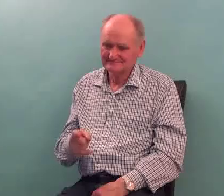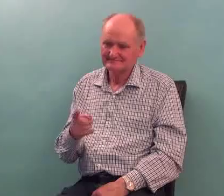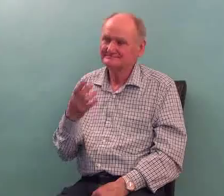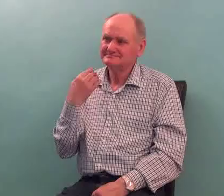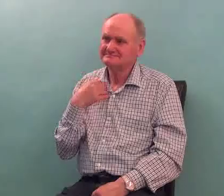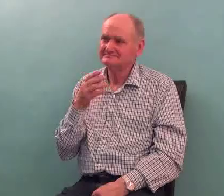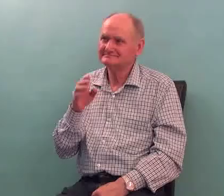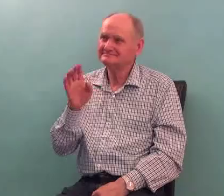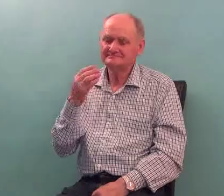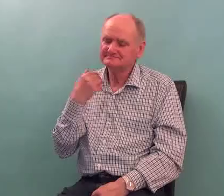Nie chcesz?